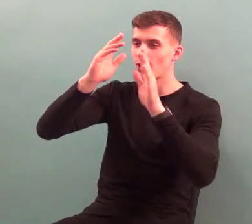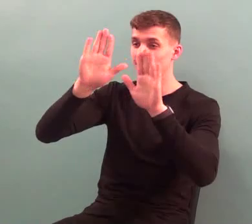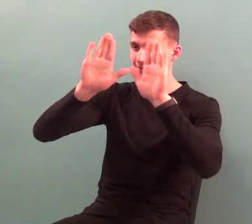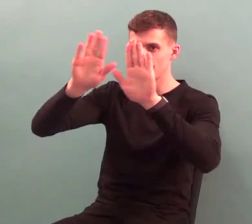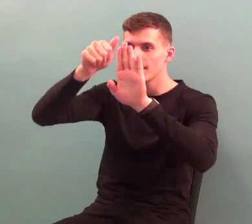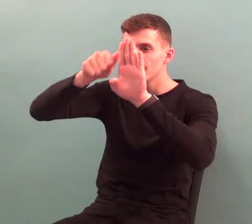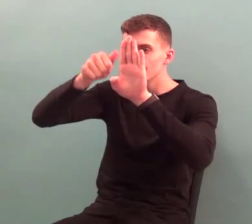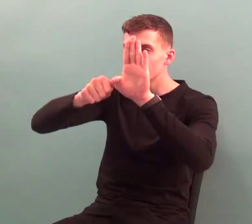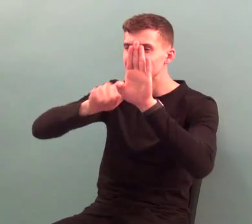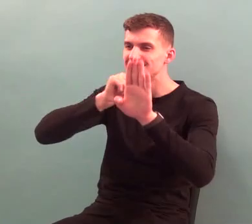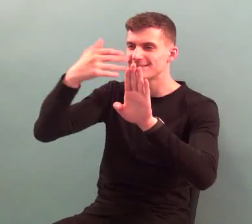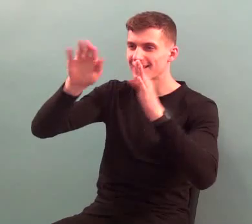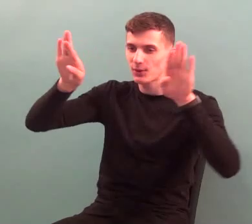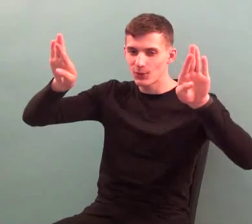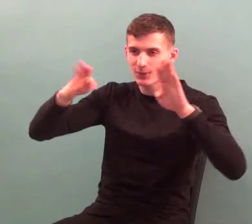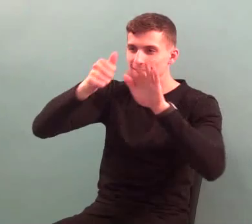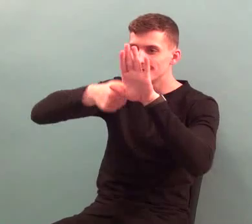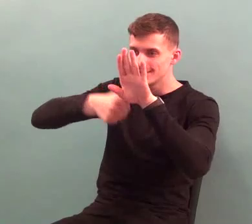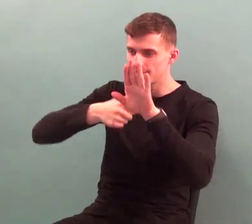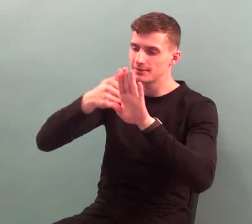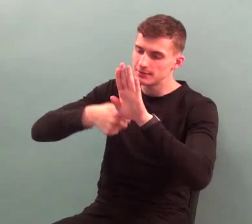Chaplin przykłada szybę do ramy i używa kitu, tak jak się dawno to robiło.